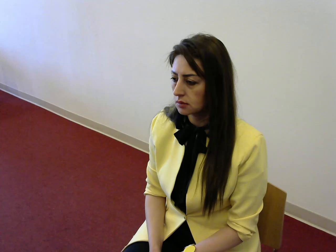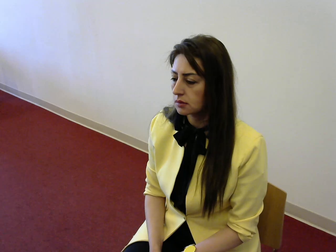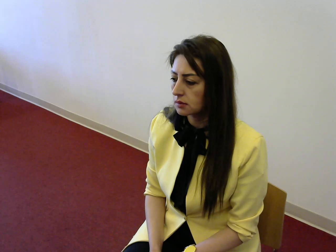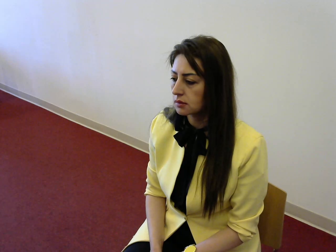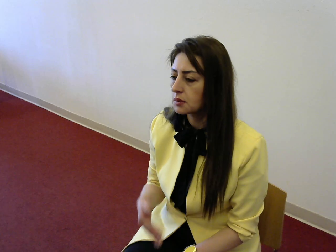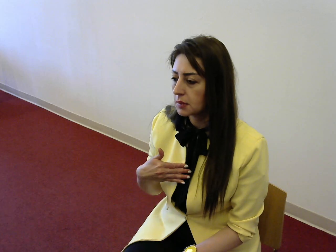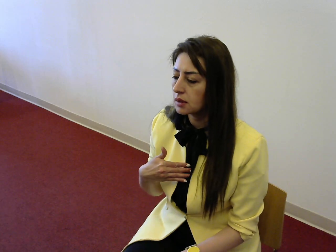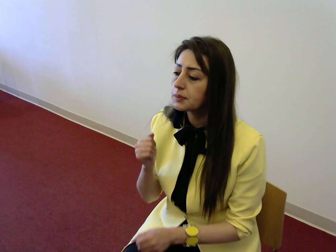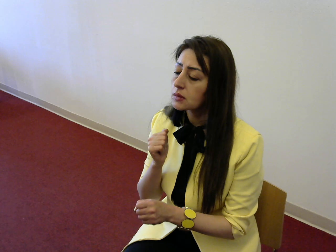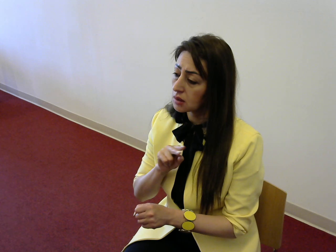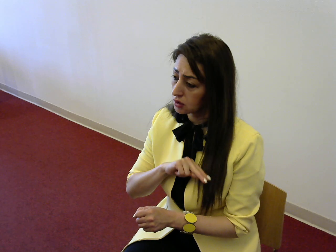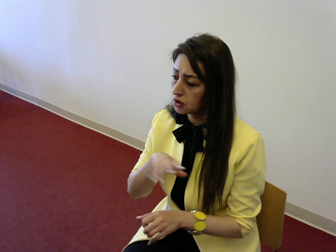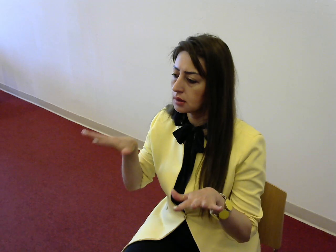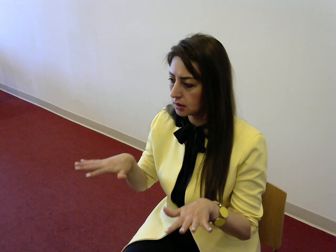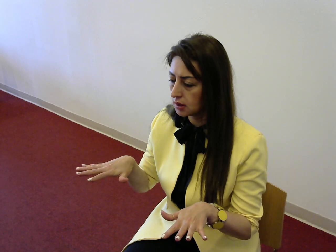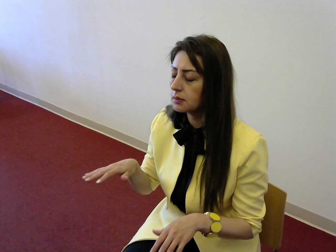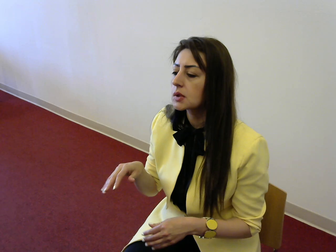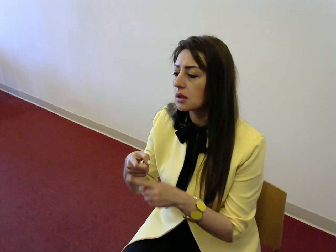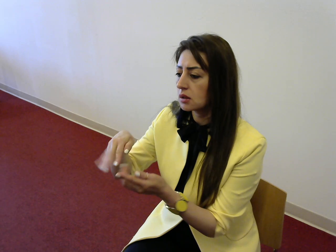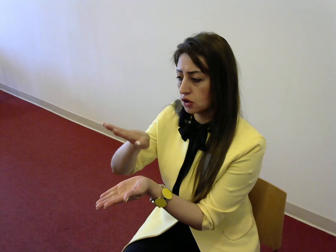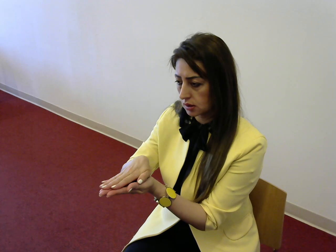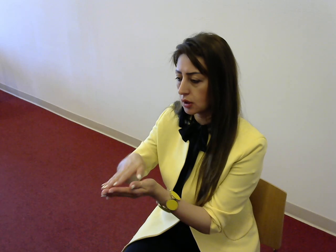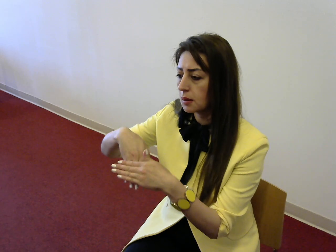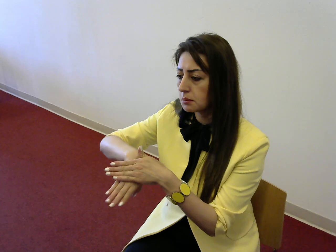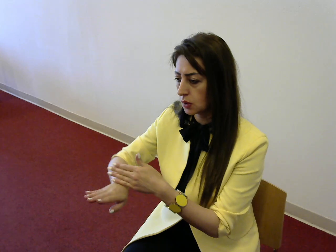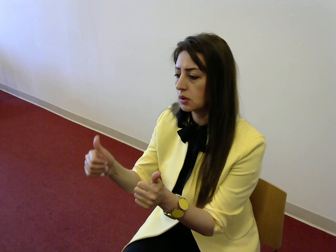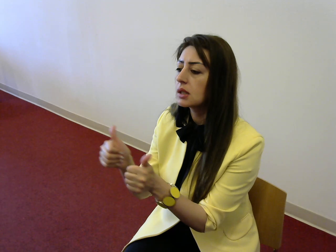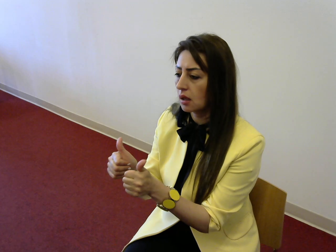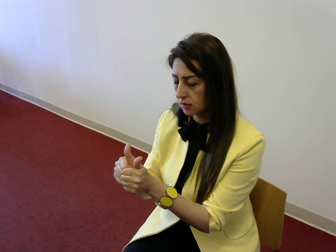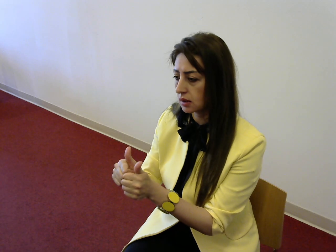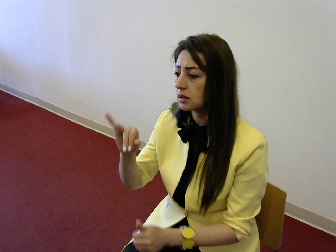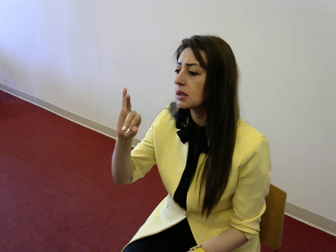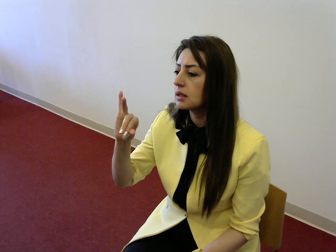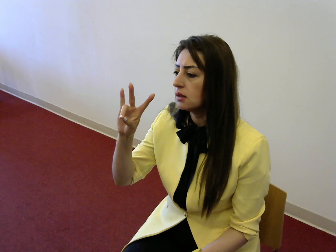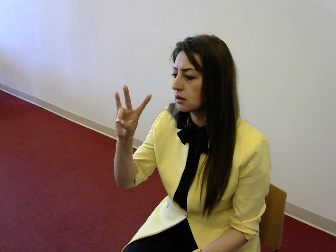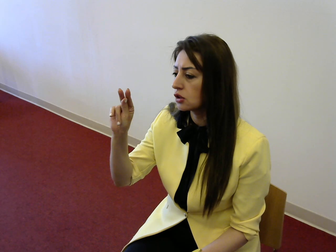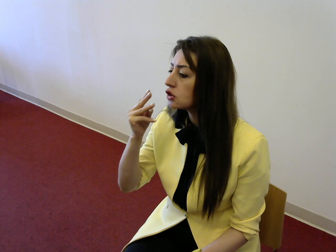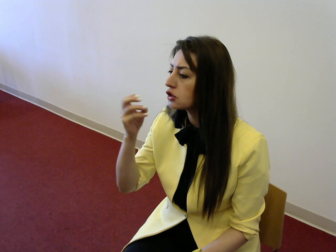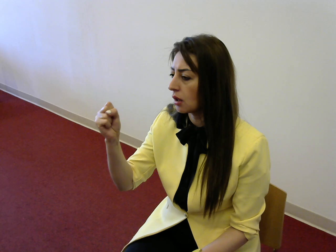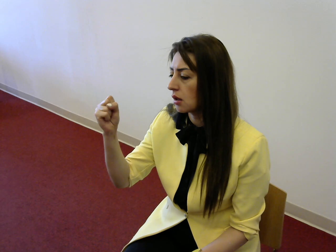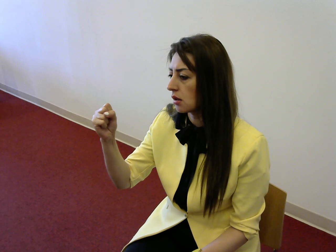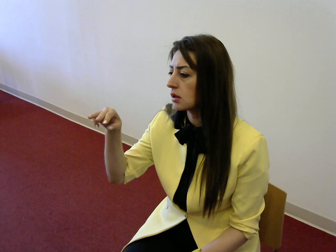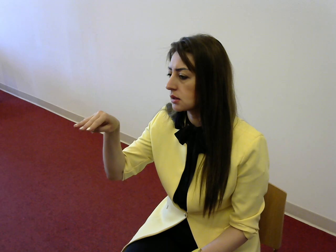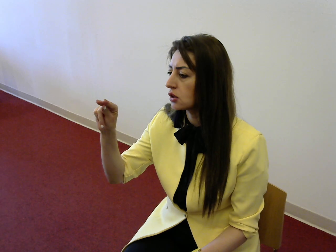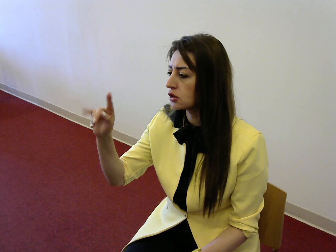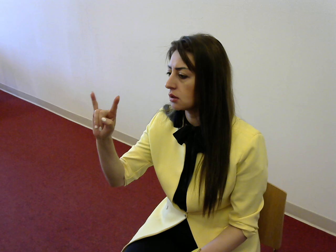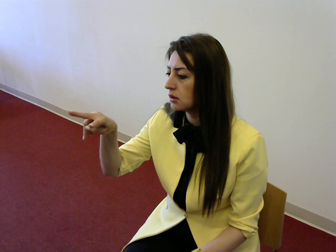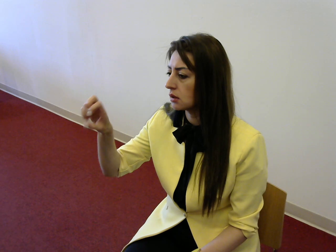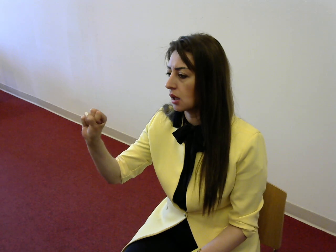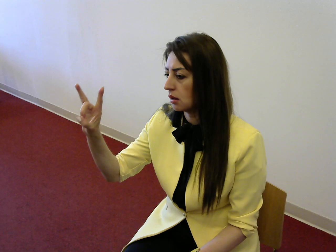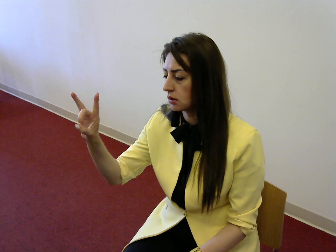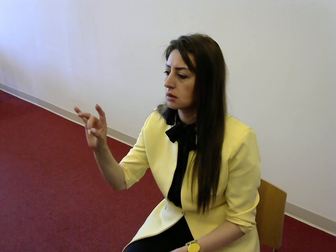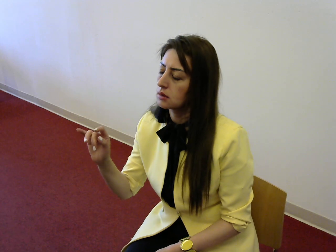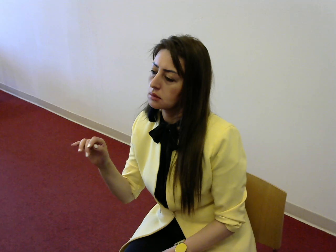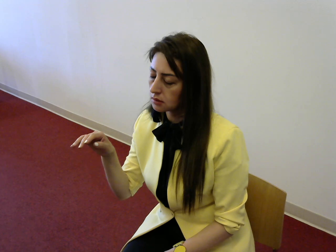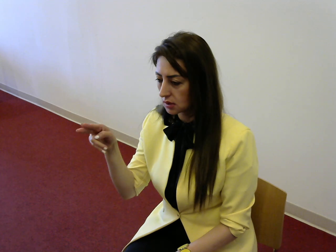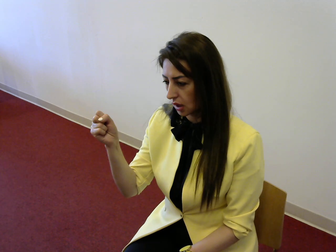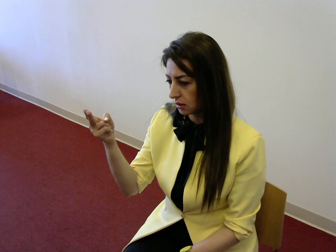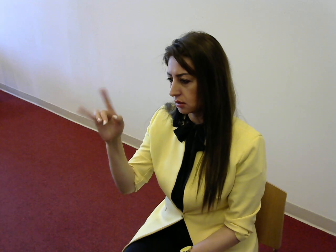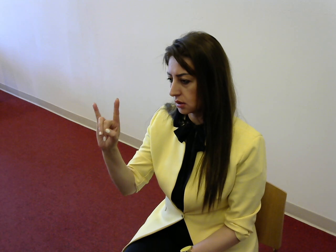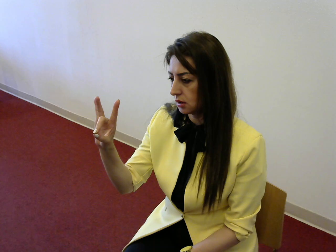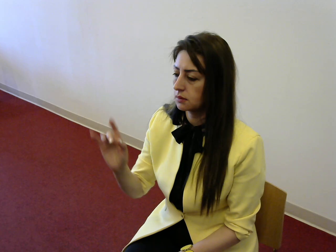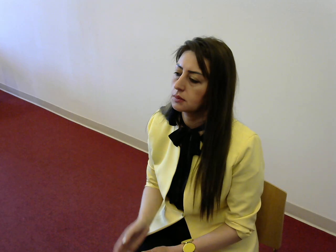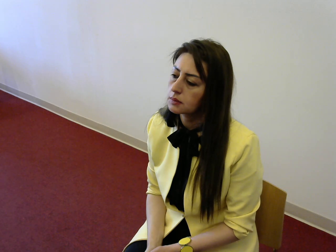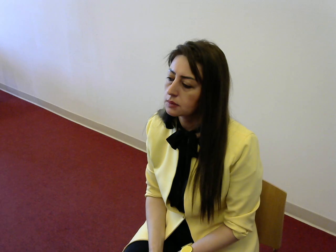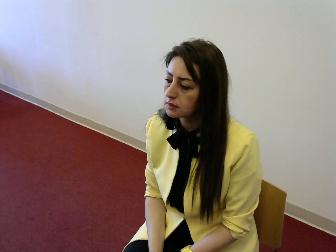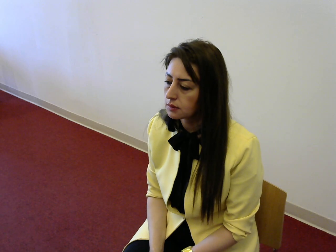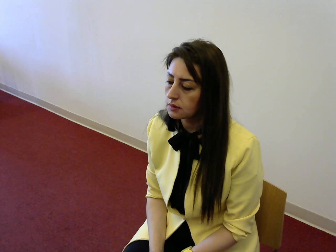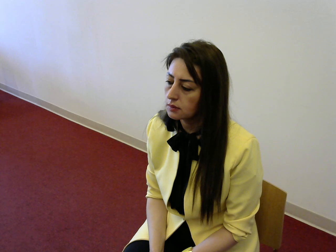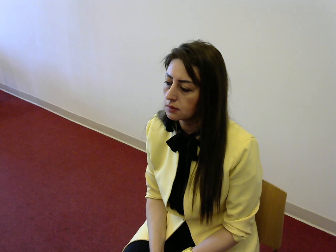Mənim iş yerim İnşaatçılar metrosunun yanındadadır